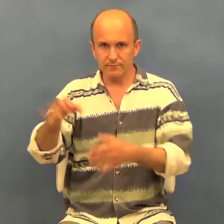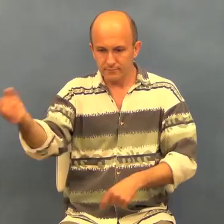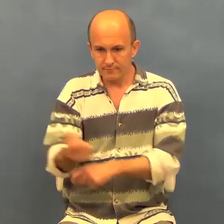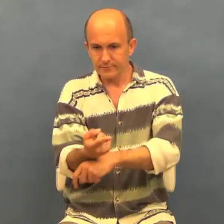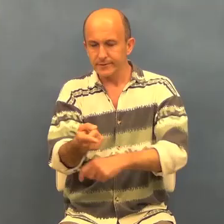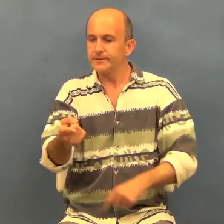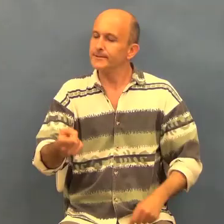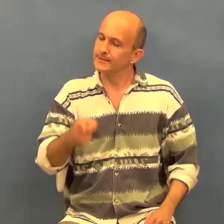Och.